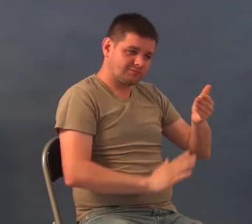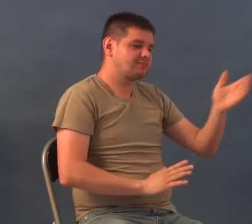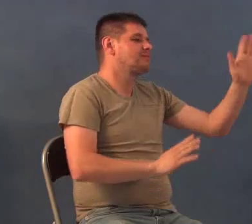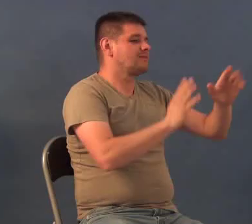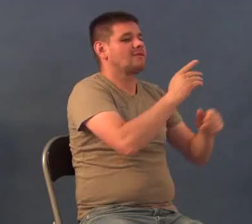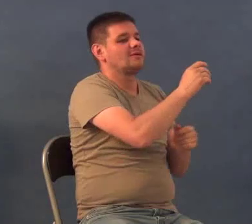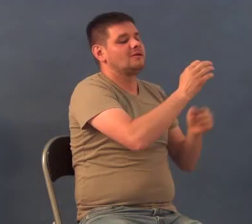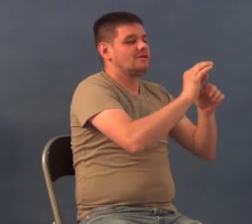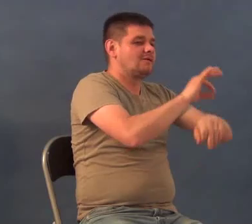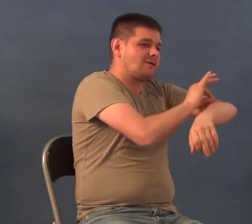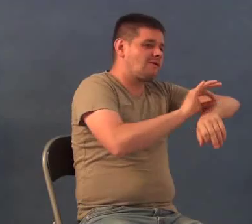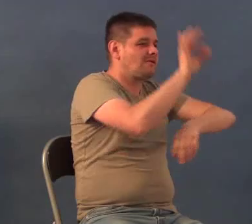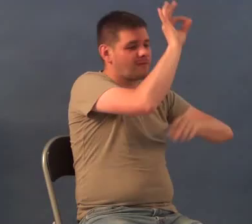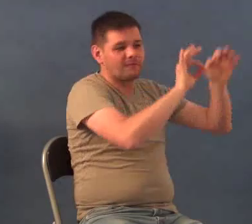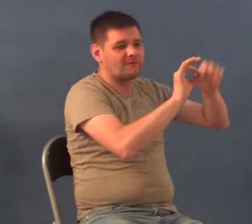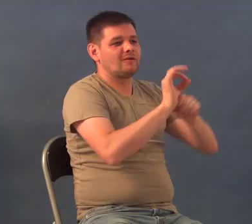Chaplin przygotowuje projekt nowego okna.